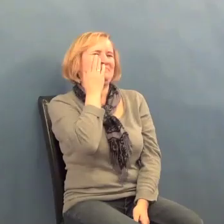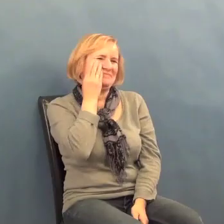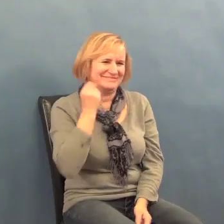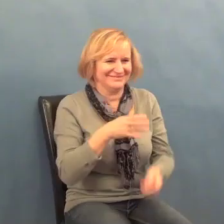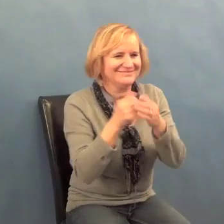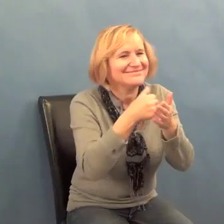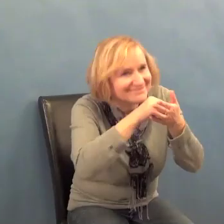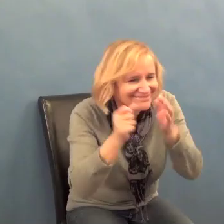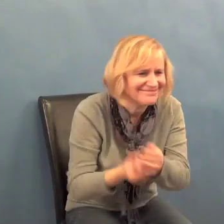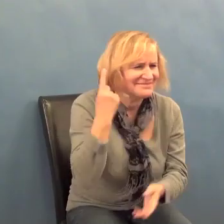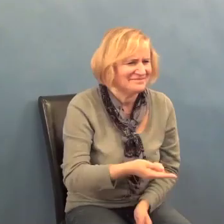Chaplin znów rzuca kitem rzucił w tył i policjant znów dostaje w twarz.